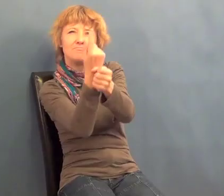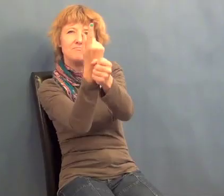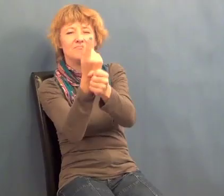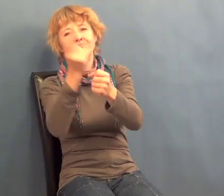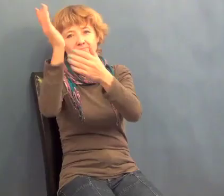Szyby popękały.